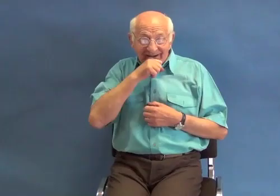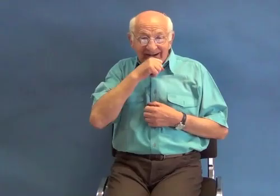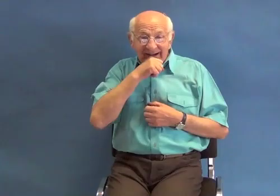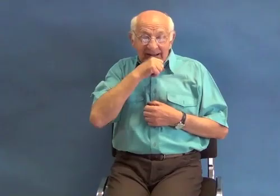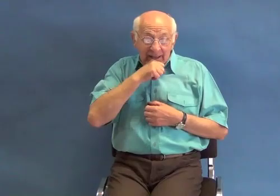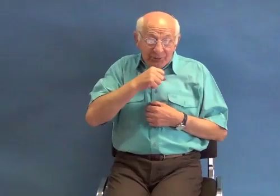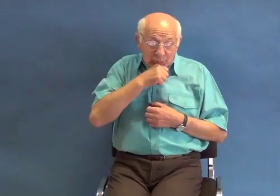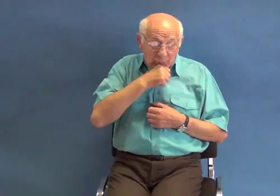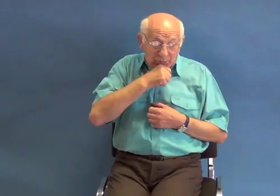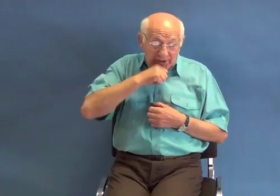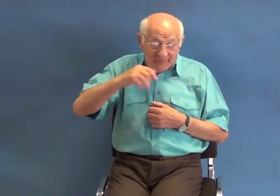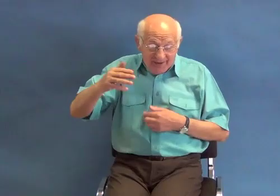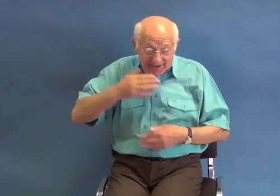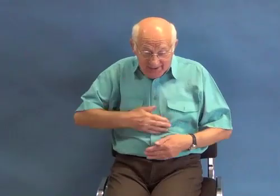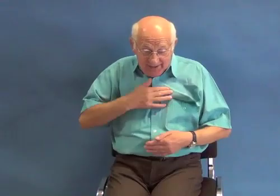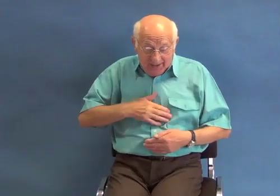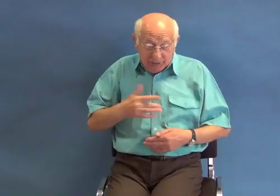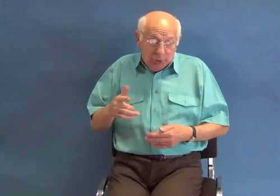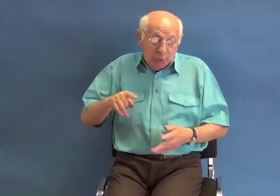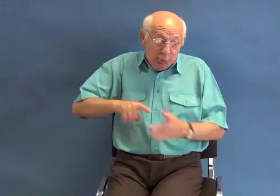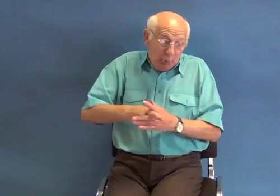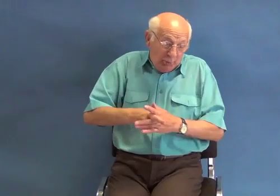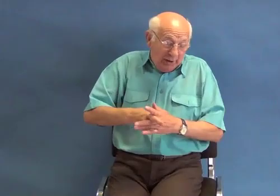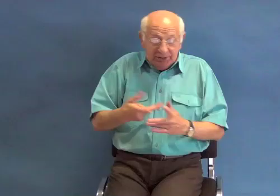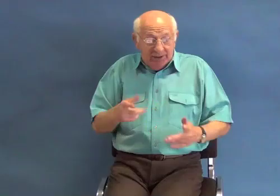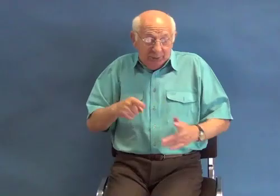Dużo wody, jest dziura.